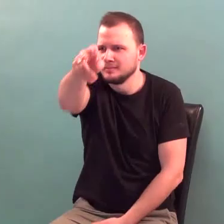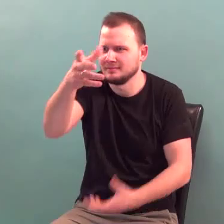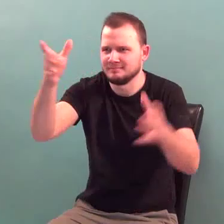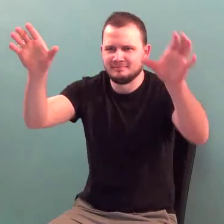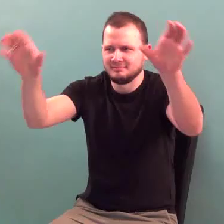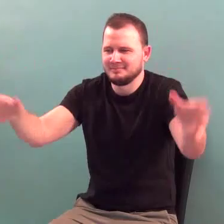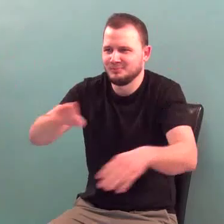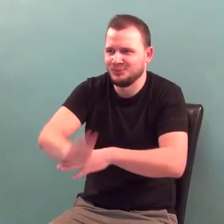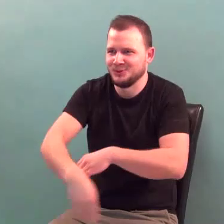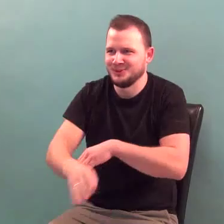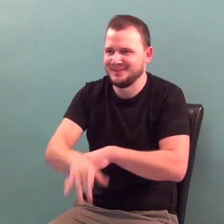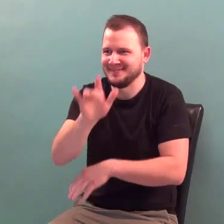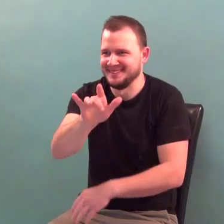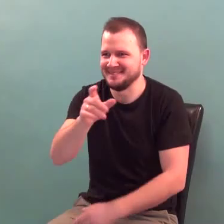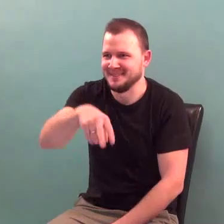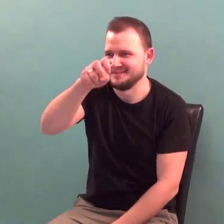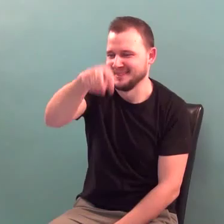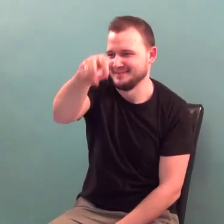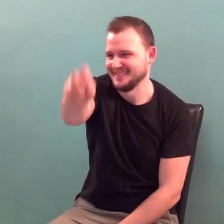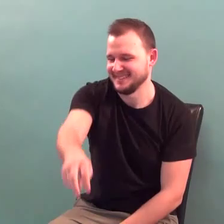Widzi tylko rękawy, a w środku jest pusto i skacze sobie.